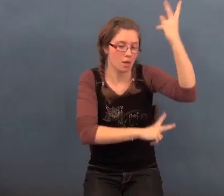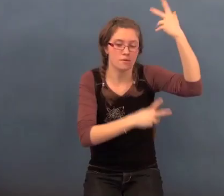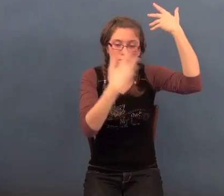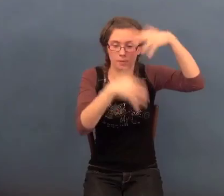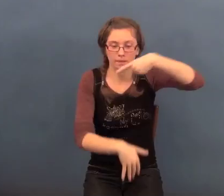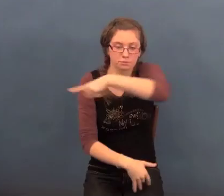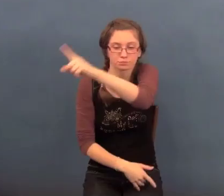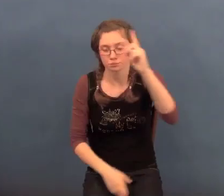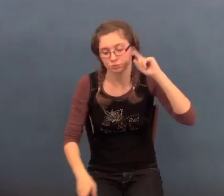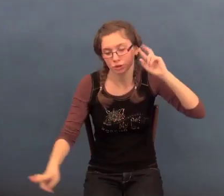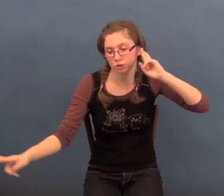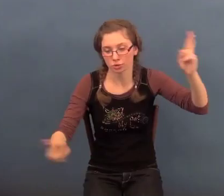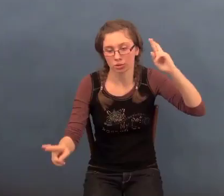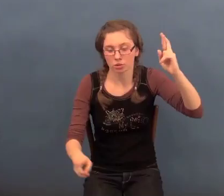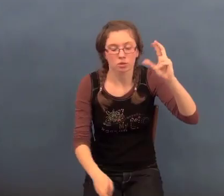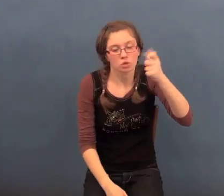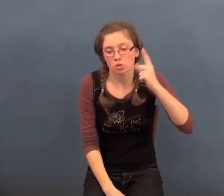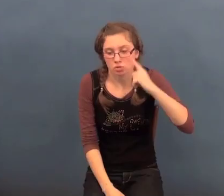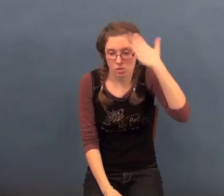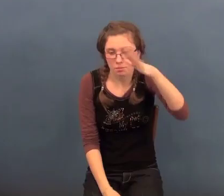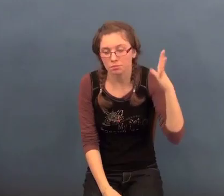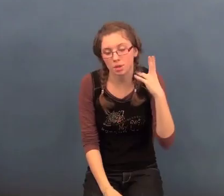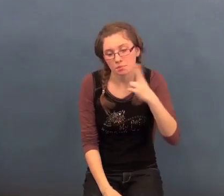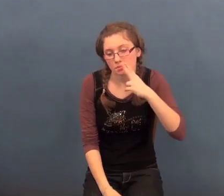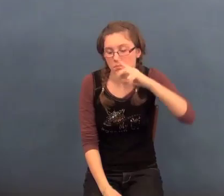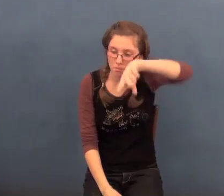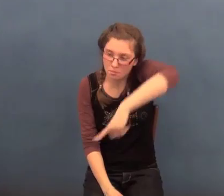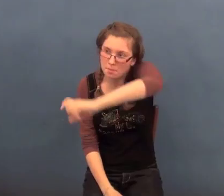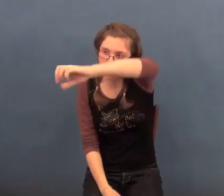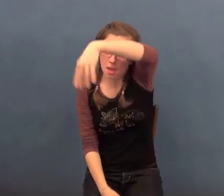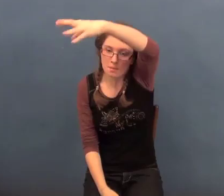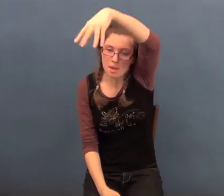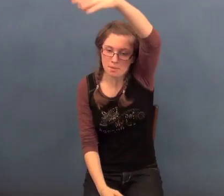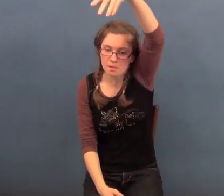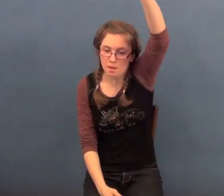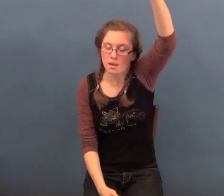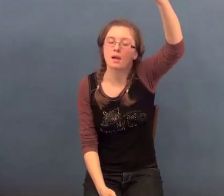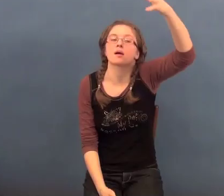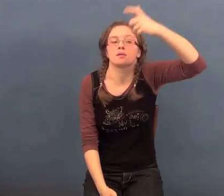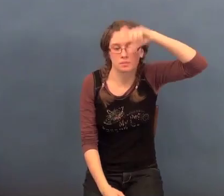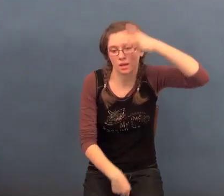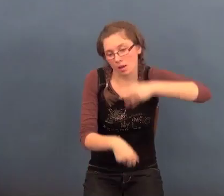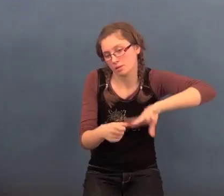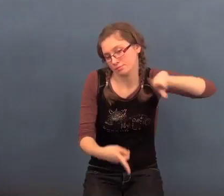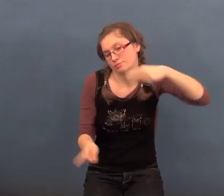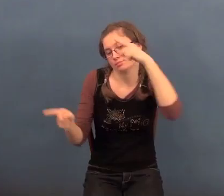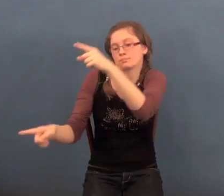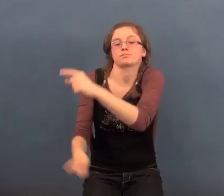Okazało się, że alarm dźwiękowy został uruchomiony przez jakiegoś mężczyznę, który palił papierosa, dym się rozprzestrzeniał, dlatego straż i policja przybyły.